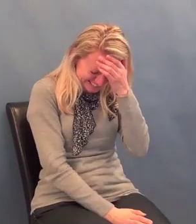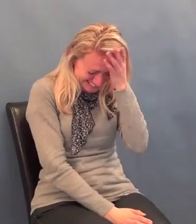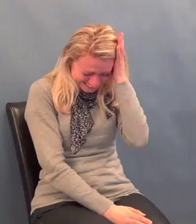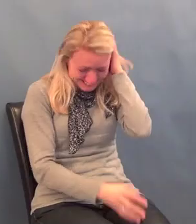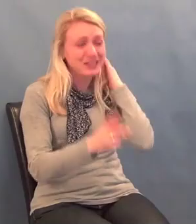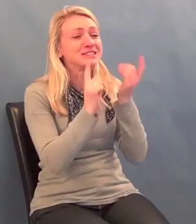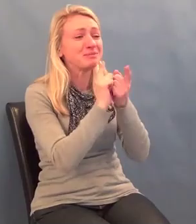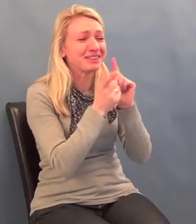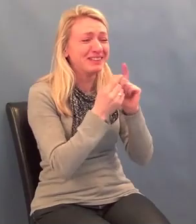Spotkajmy się nad morzem?